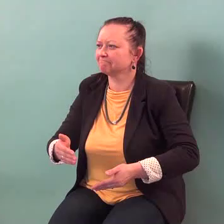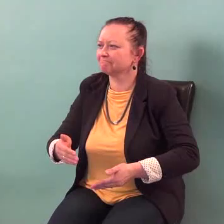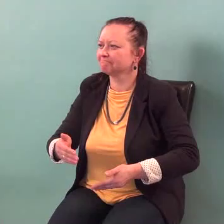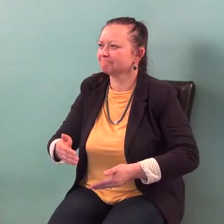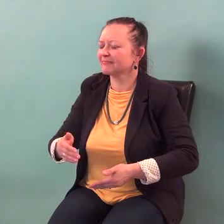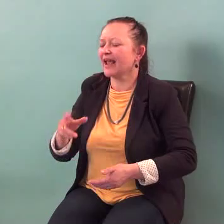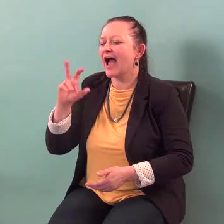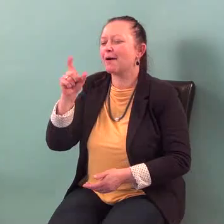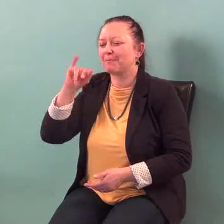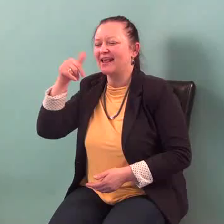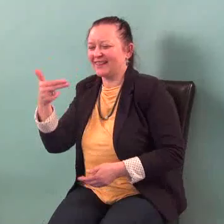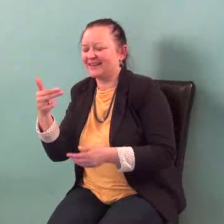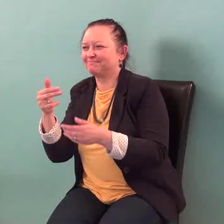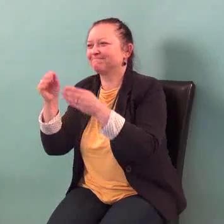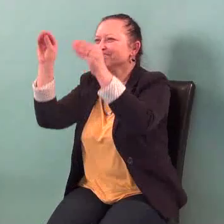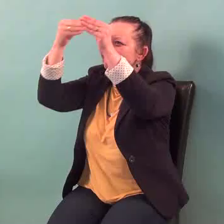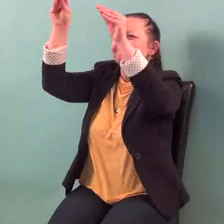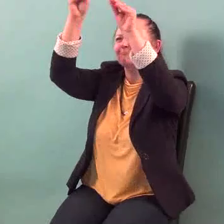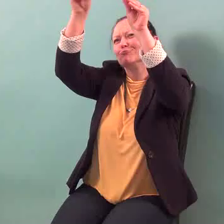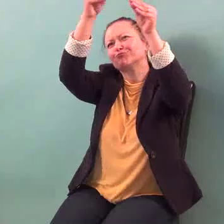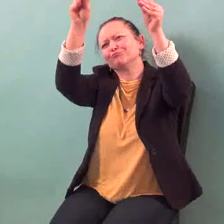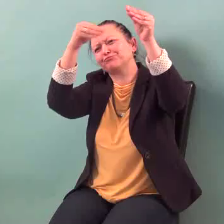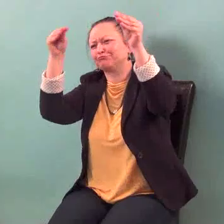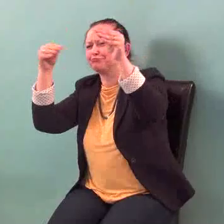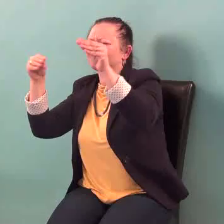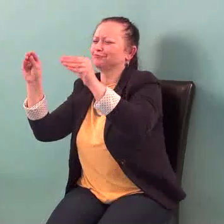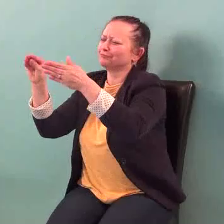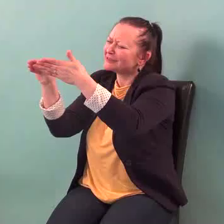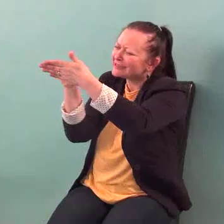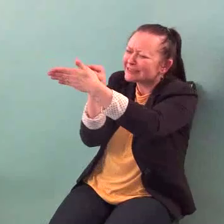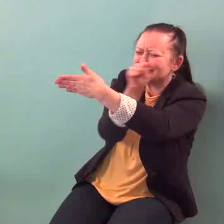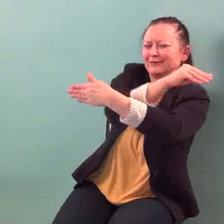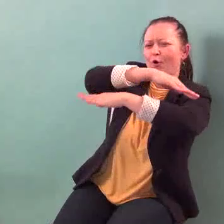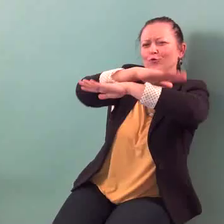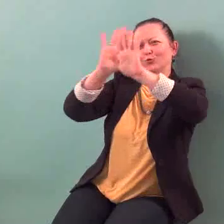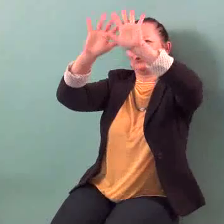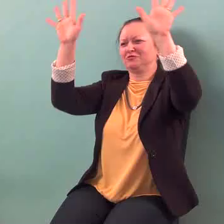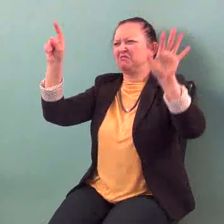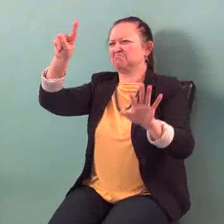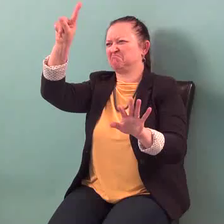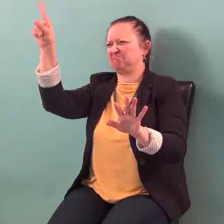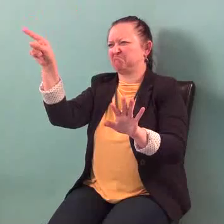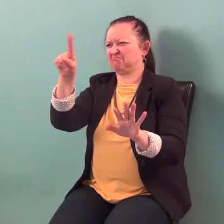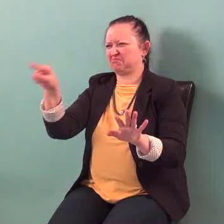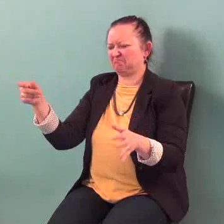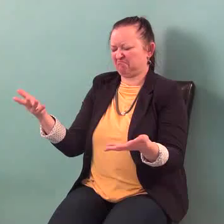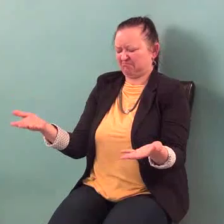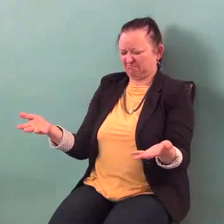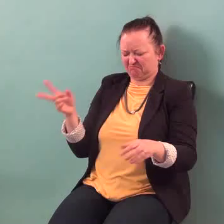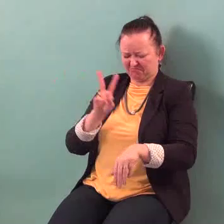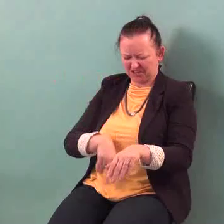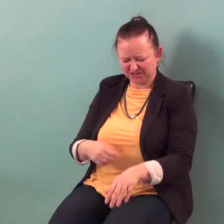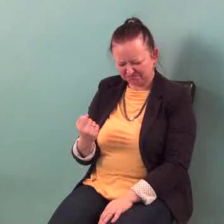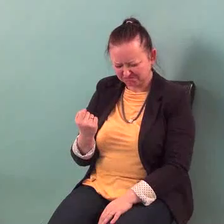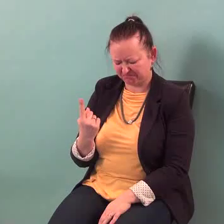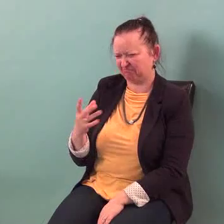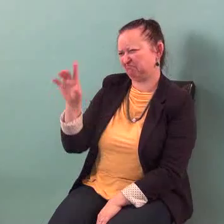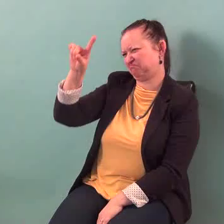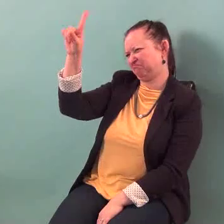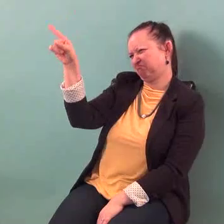Chaplin naprawia okno, a policjant zauważa, że na szybie znak zapytania, to dziwne.